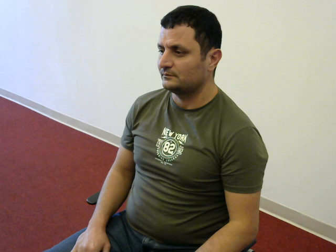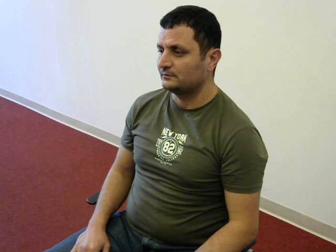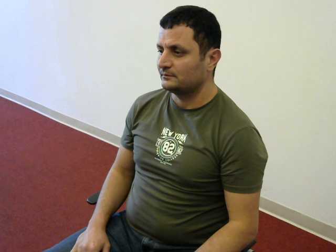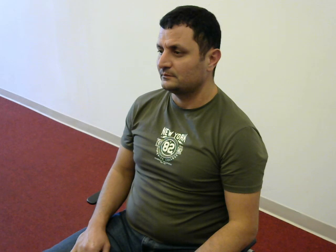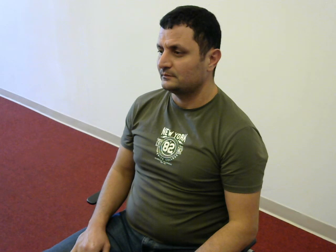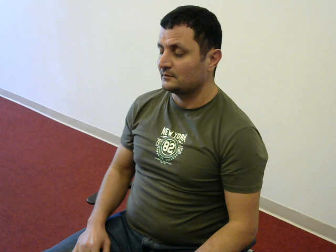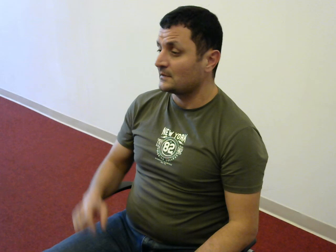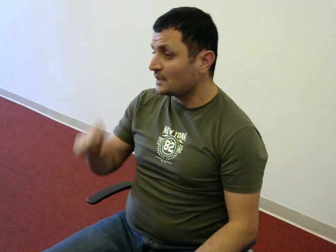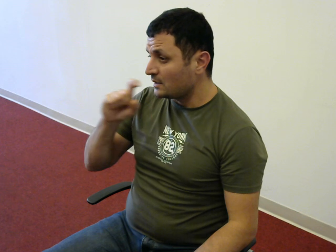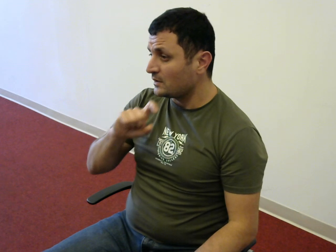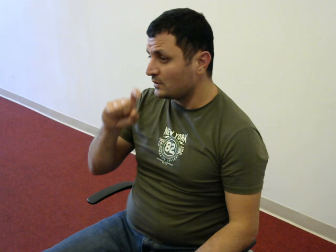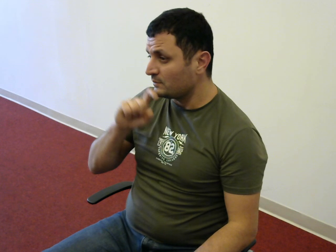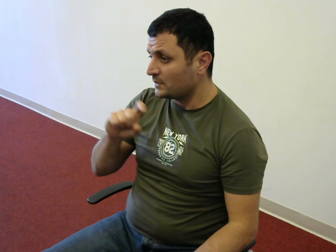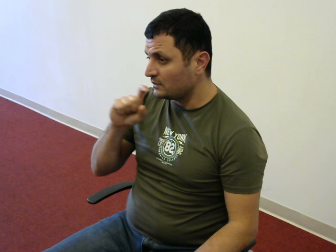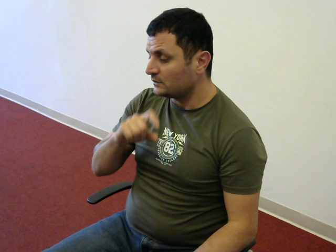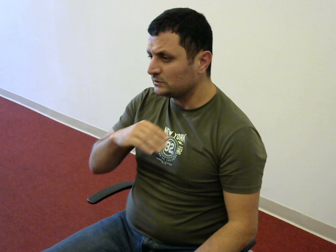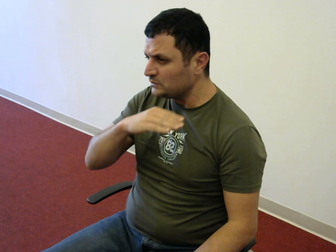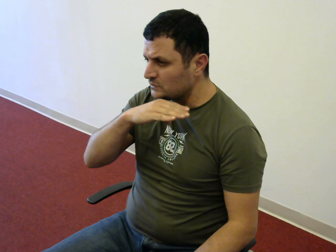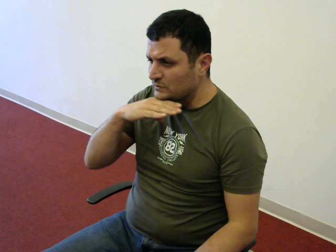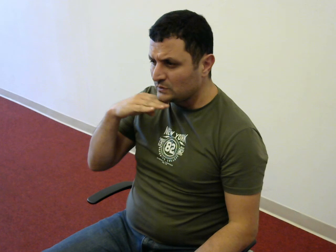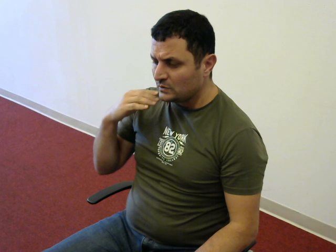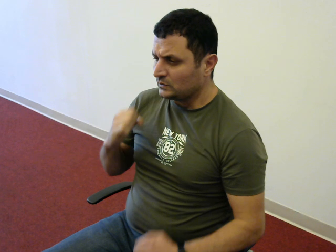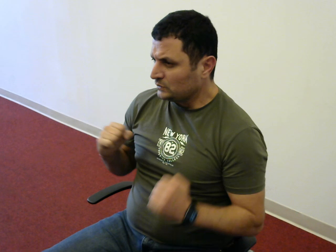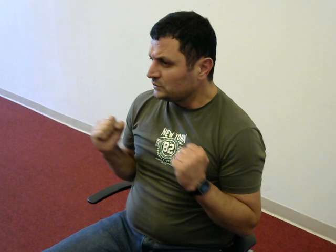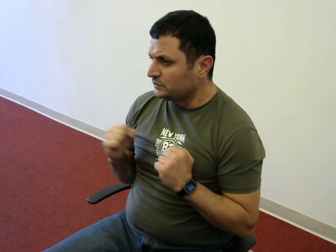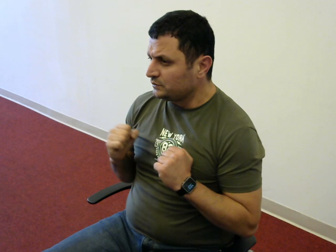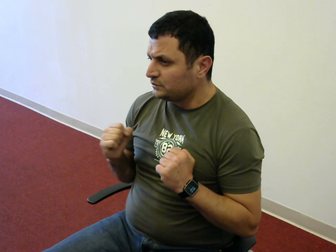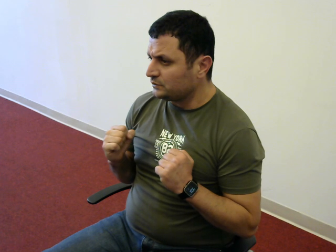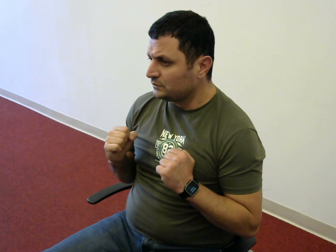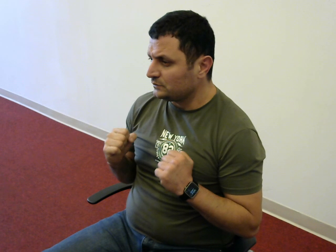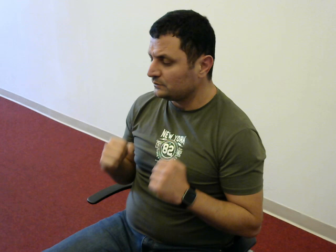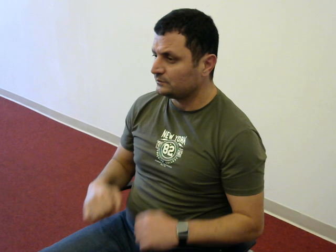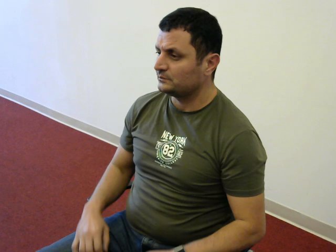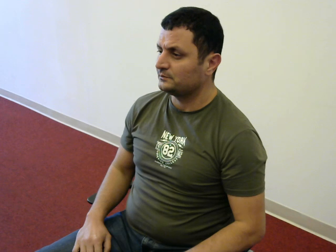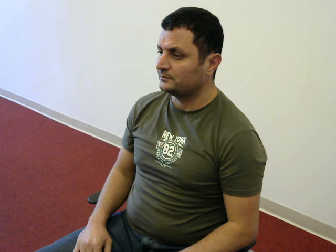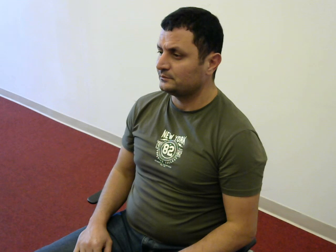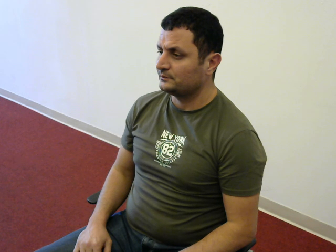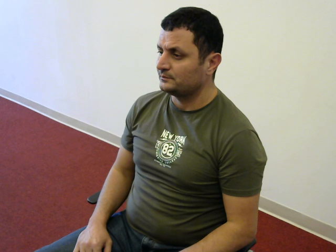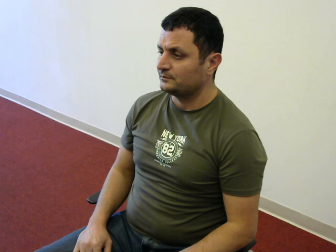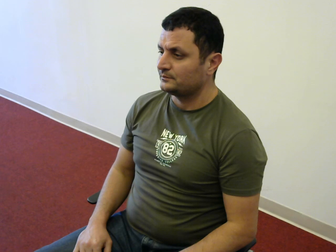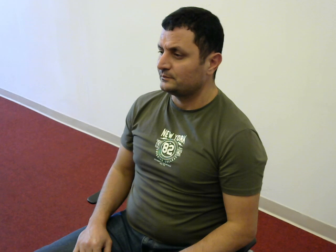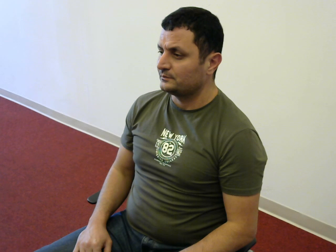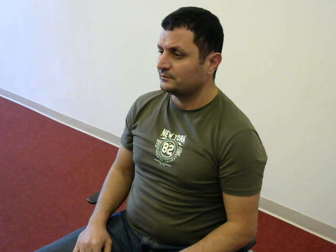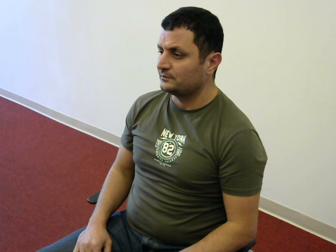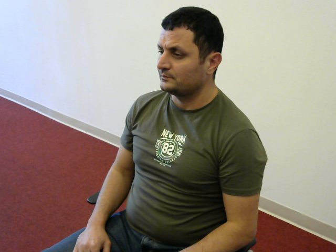Dondurma çox soyuqdur